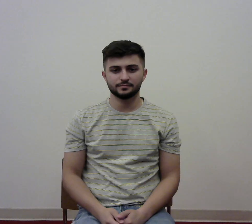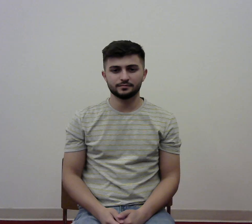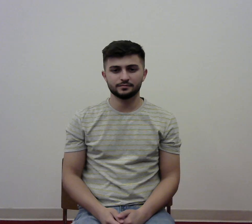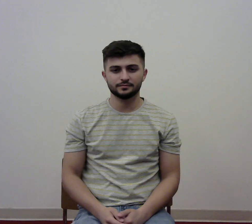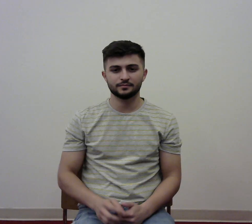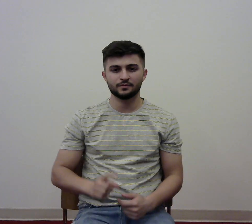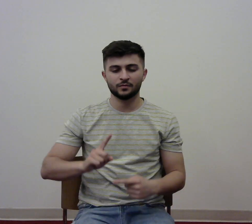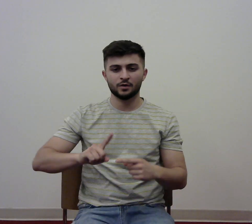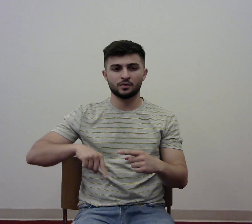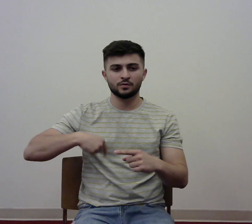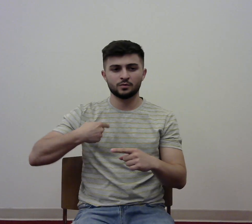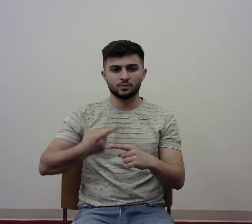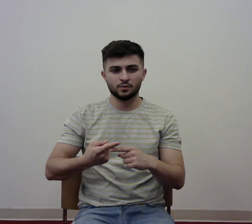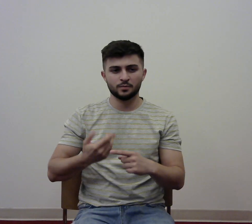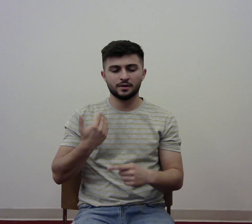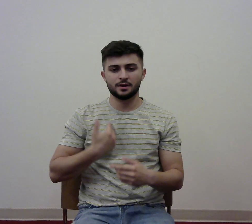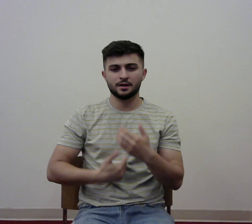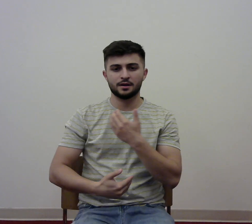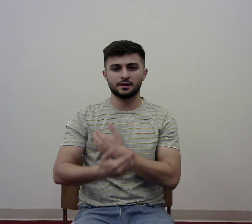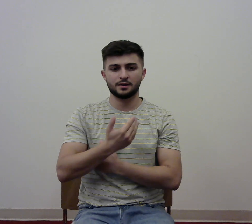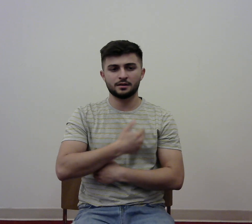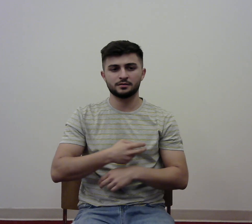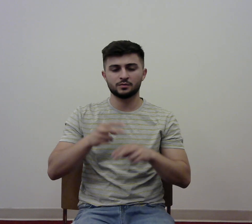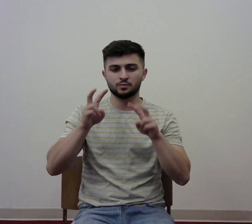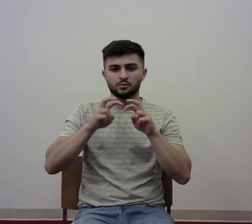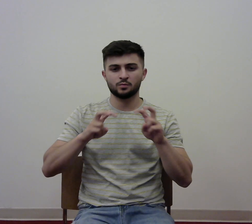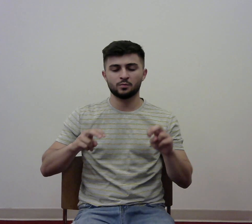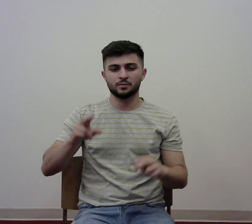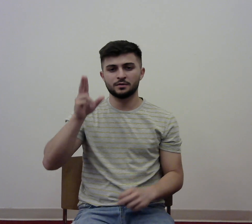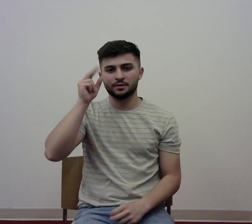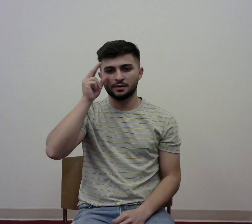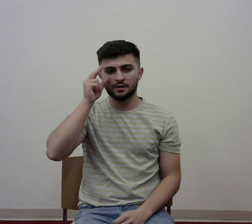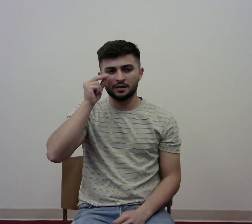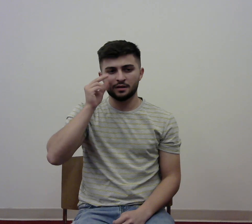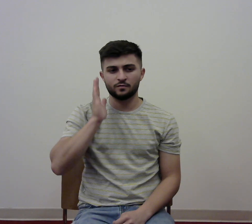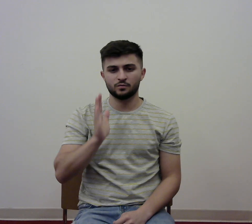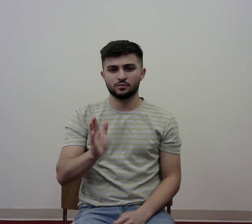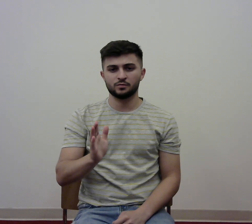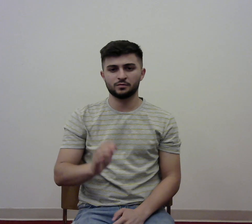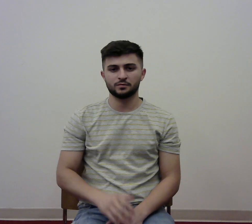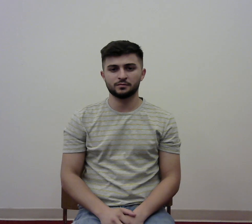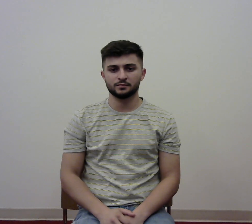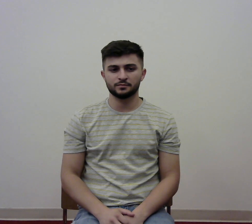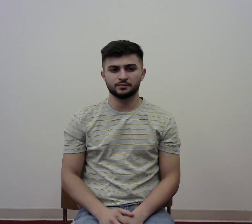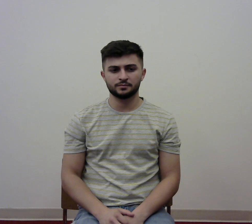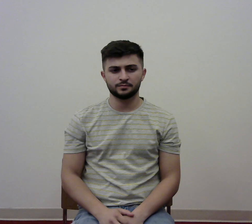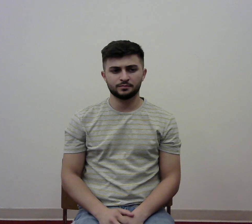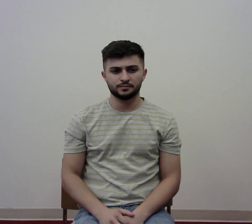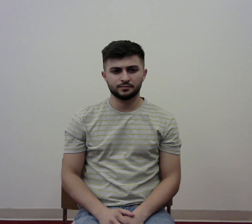Növbəti əlillik müayinəsi nə zaman keçiriləcək?